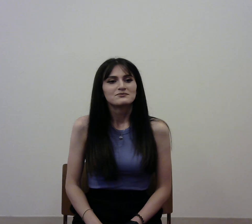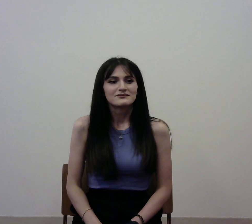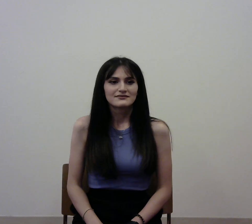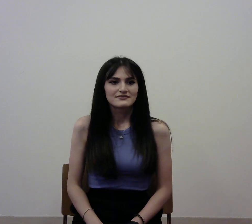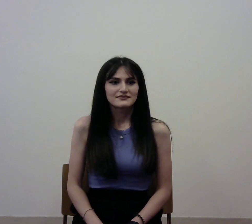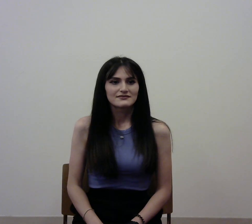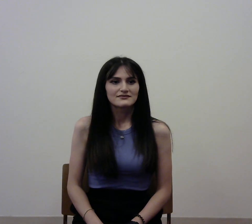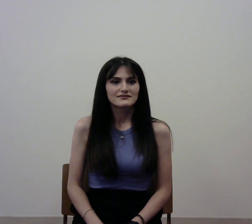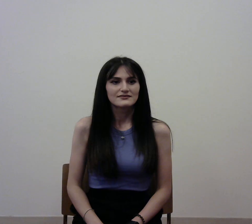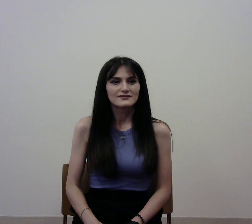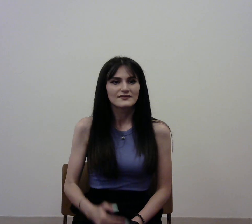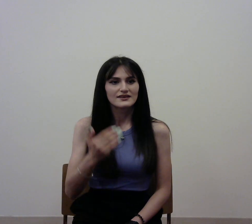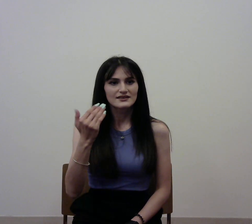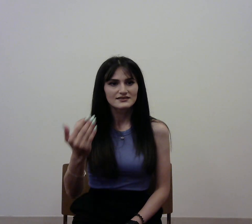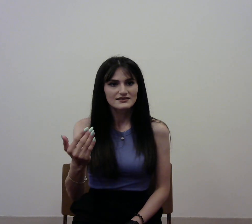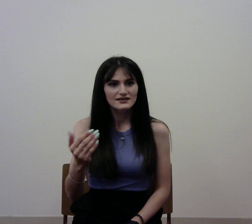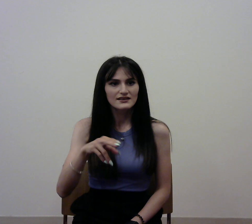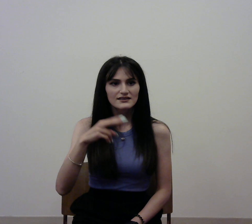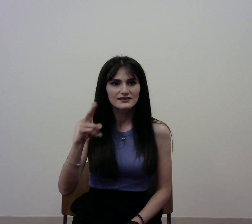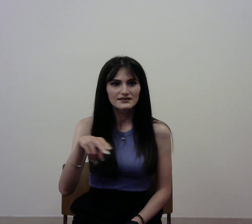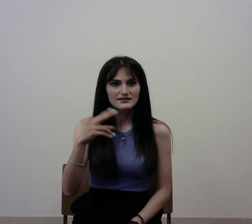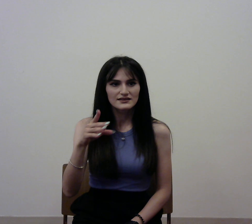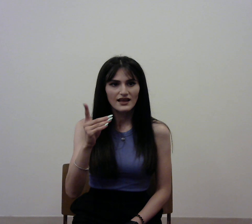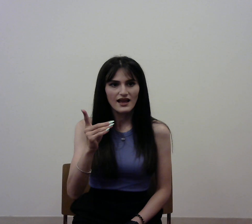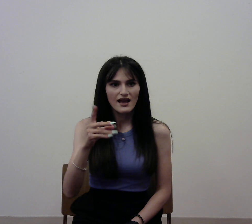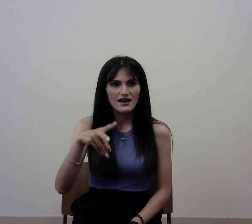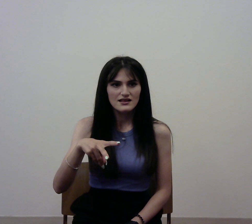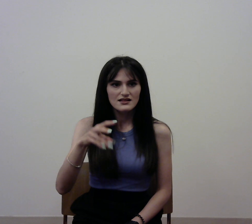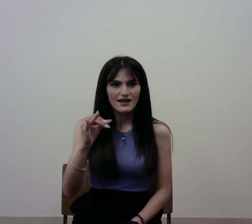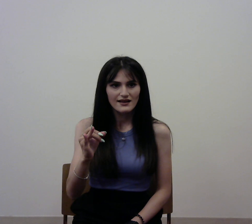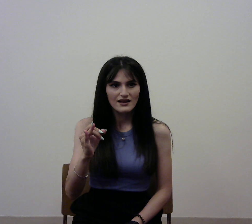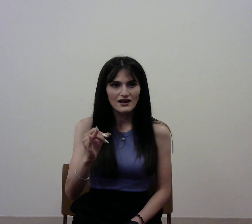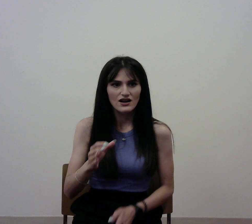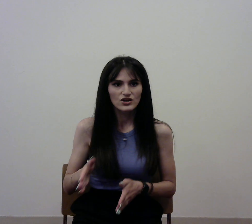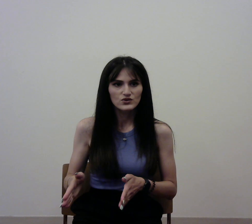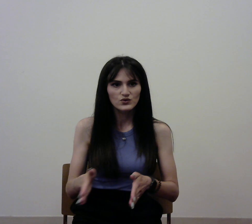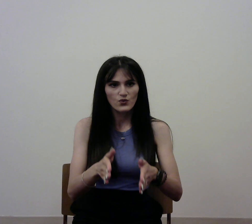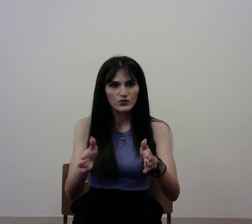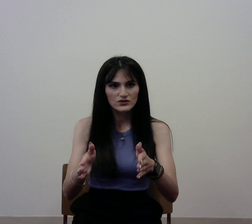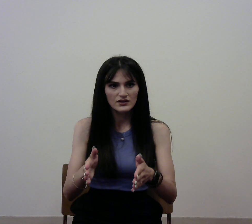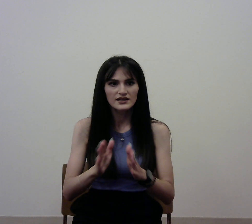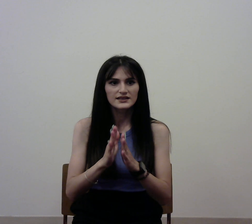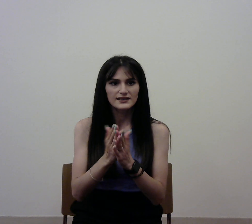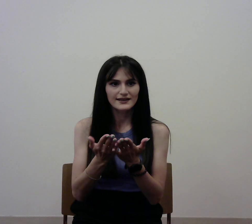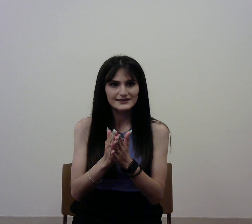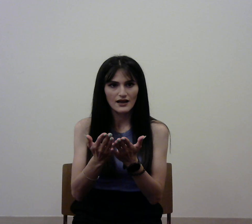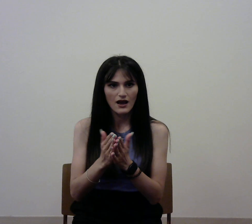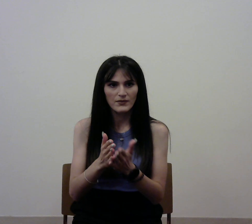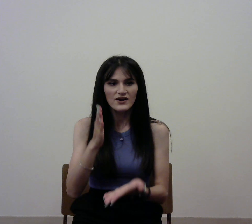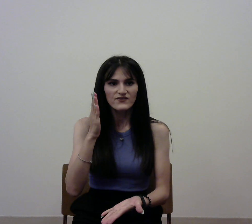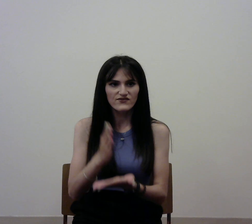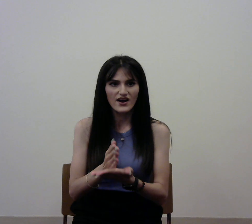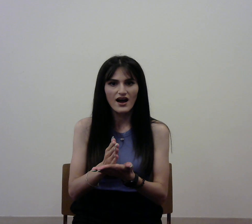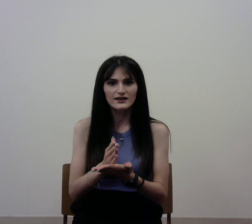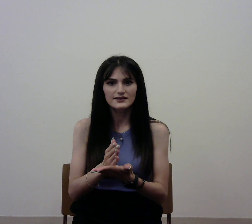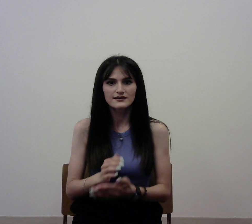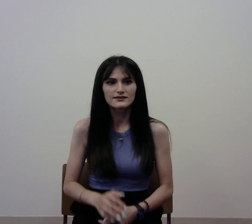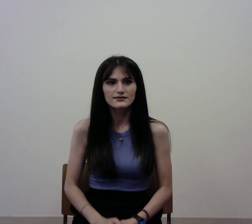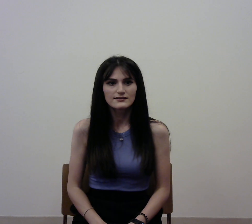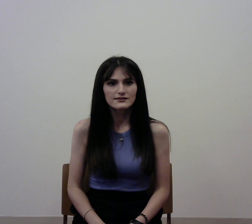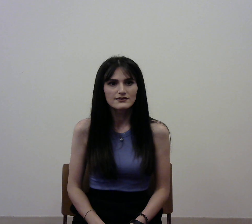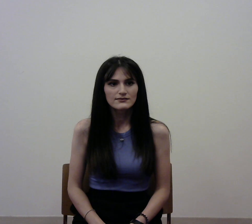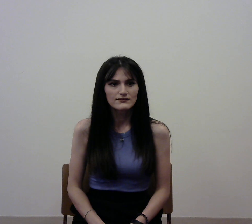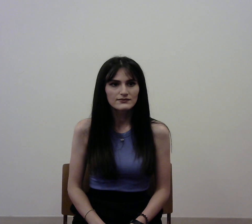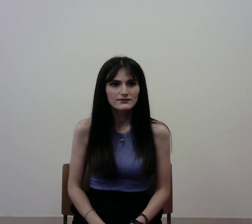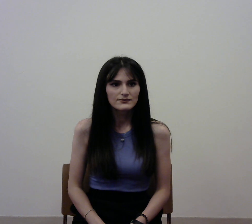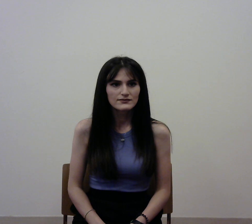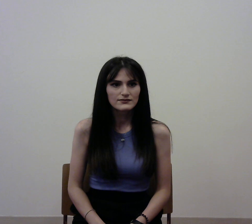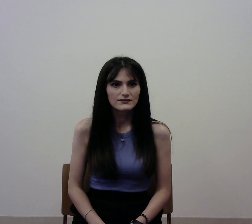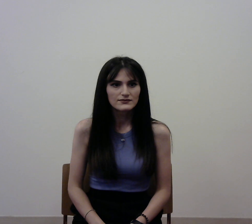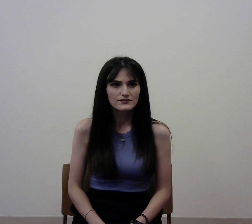Sizdə "Dəli Kür" kitabı var?